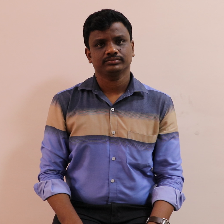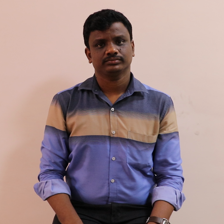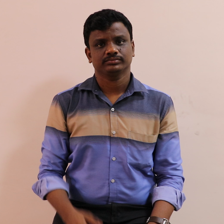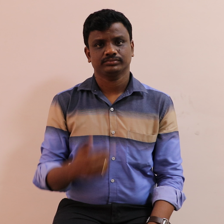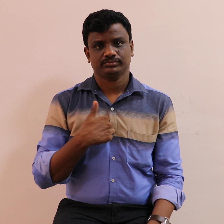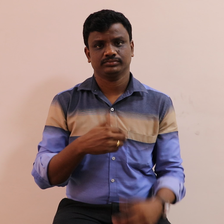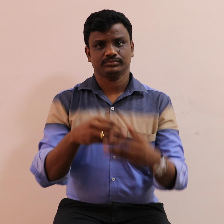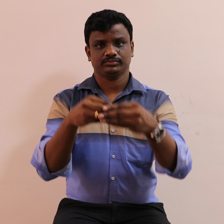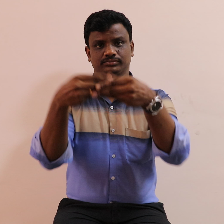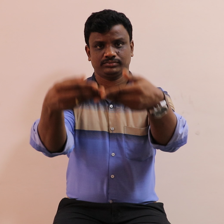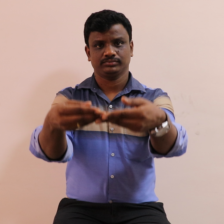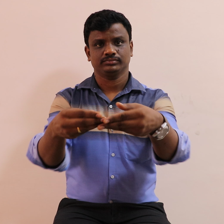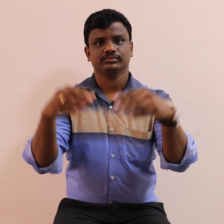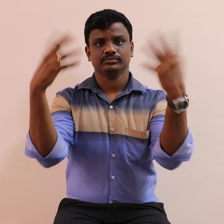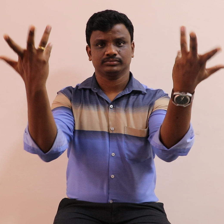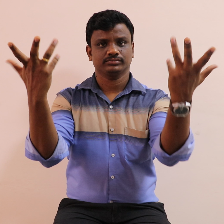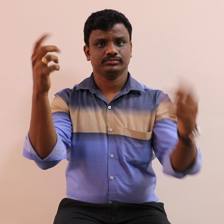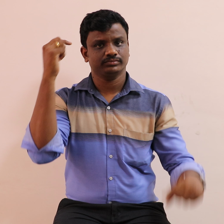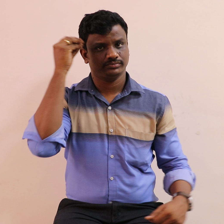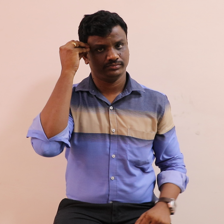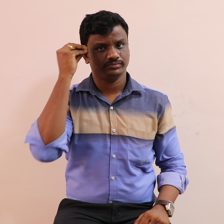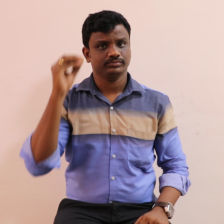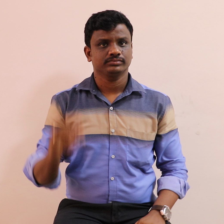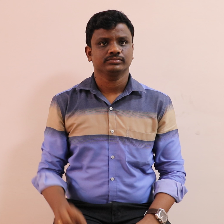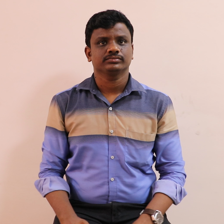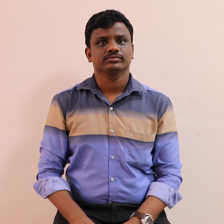i do not mean it